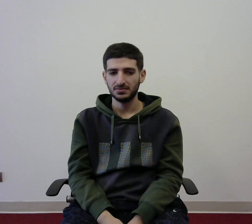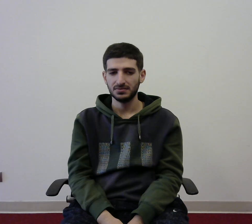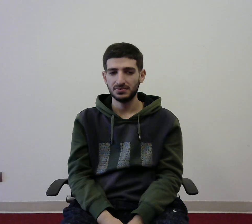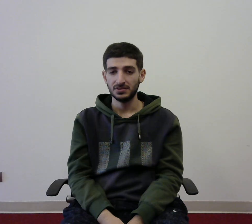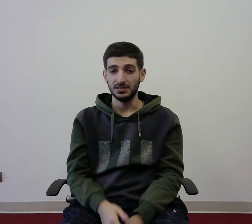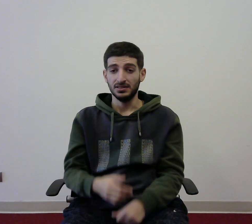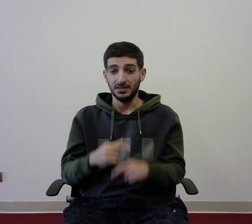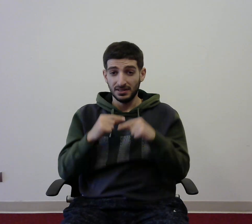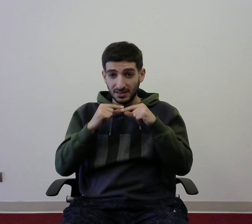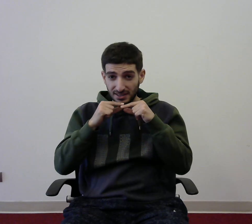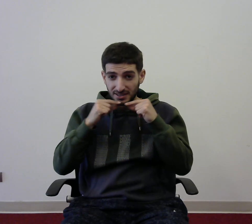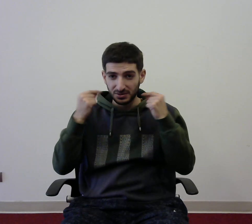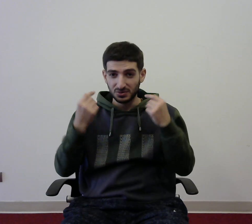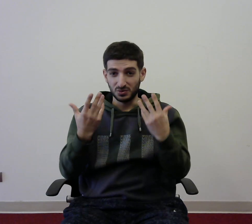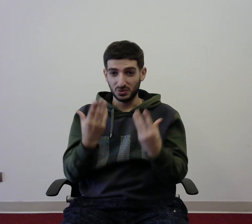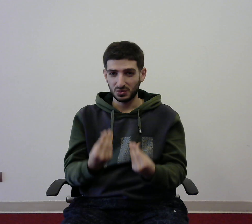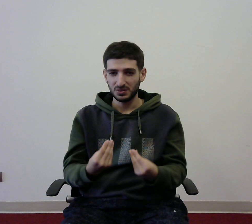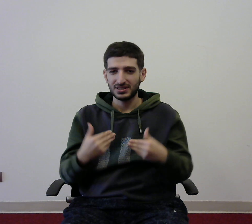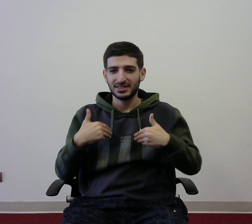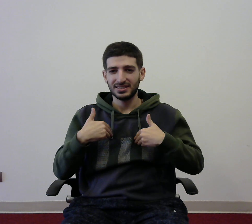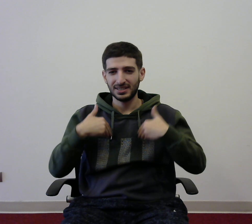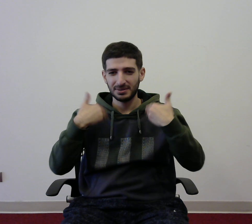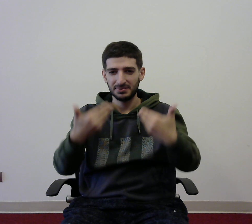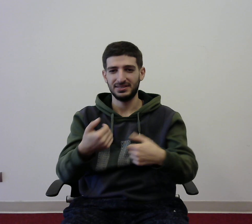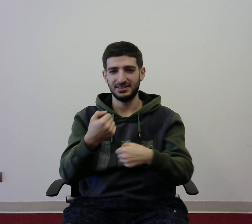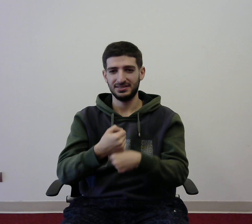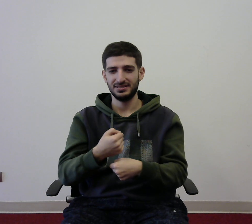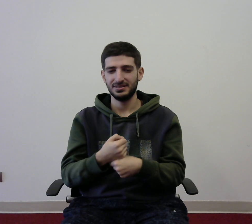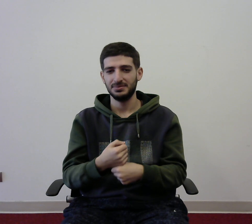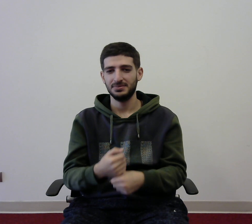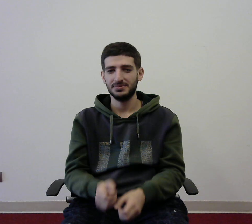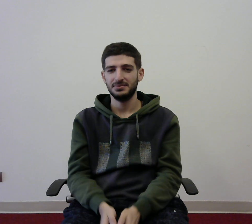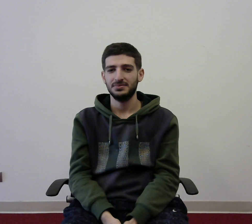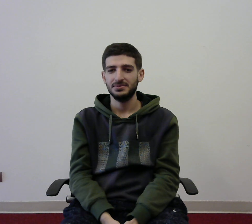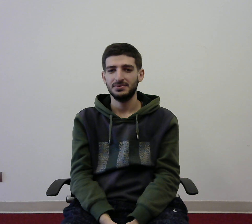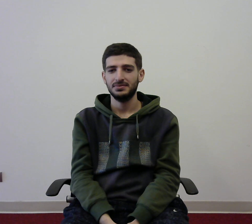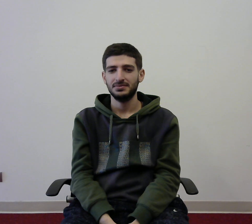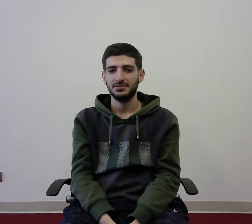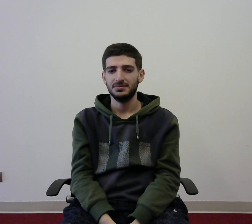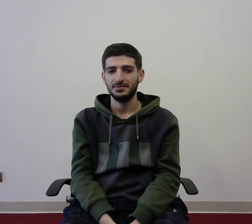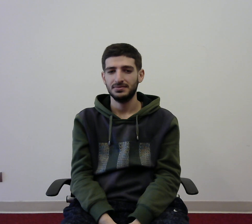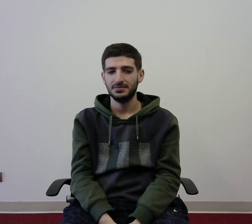Ad gününü təbrik edirəm